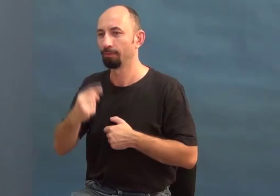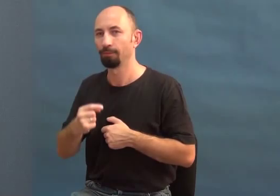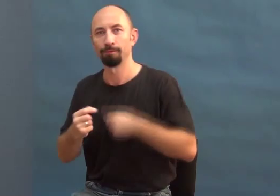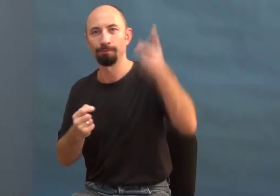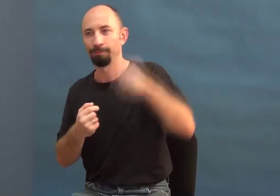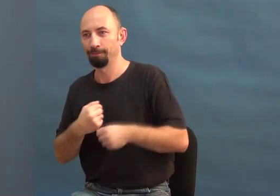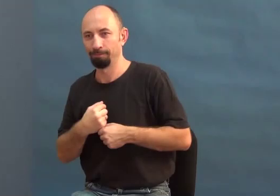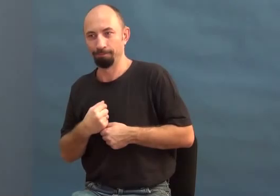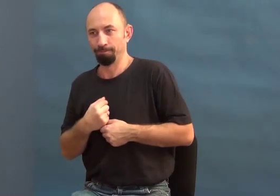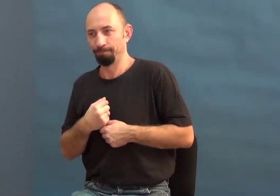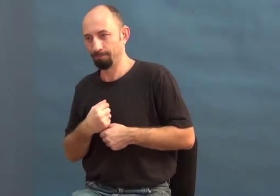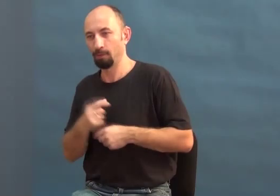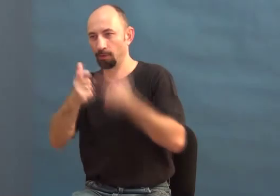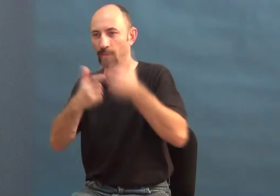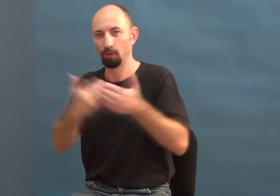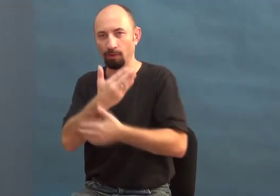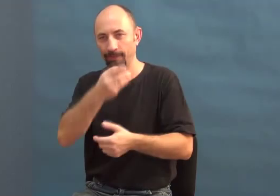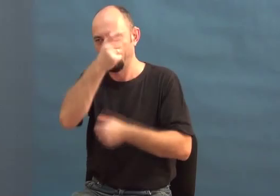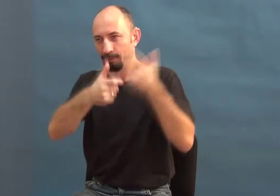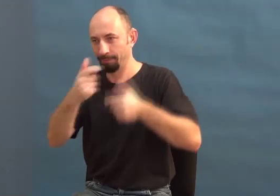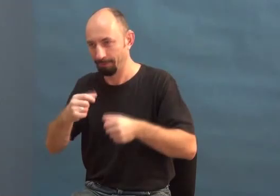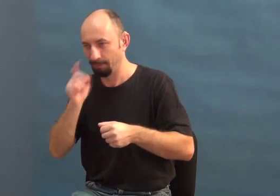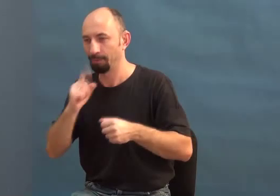Zdziwiła się, ale poprosiła mężczyznę z plecakiem, żeby naprawił szybę.